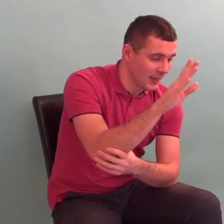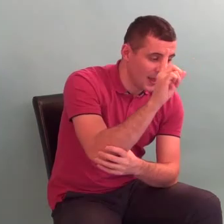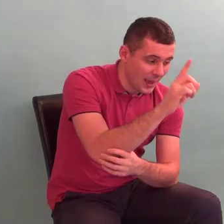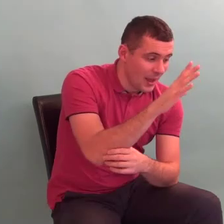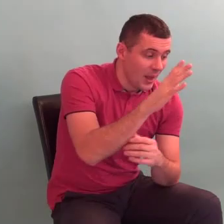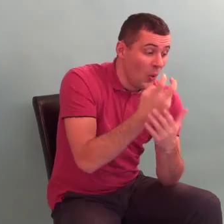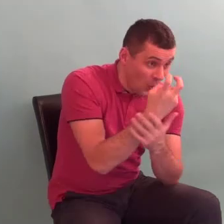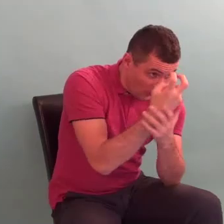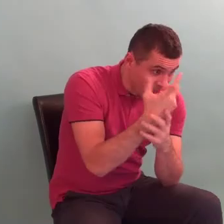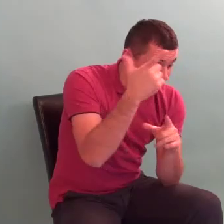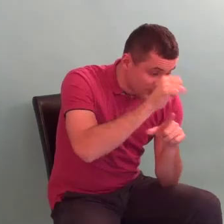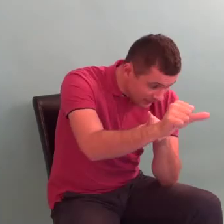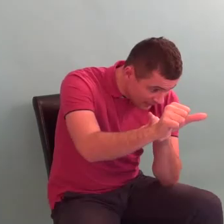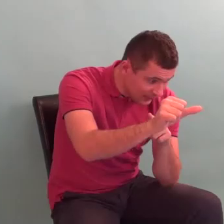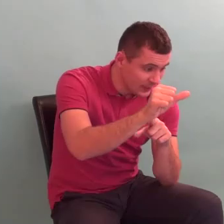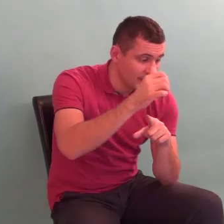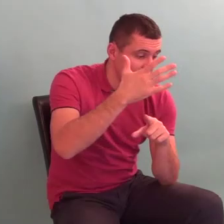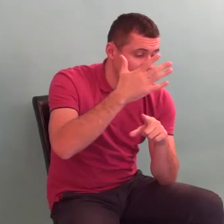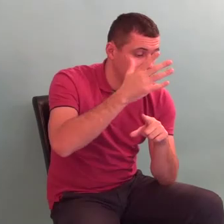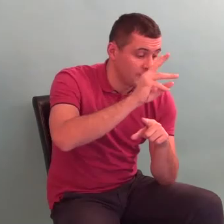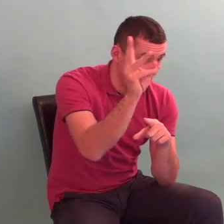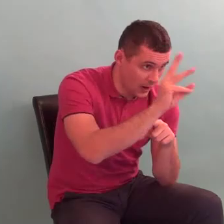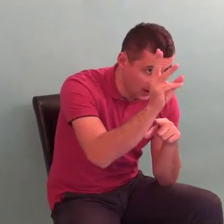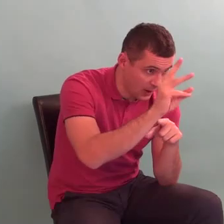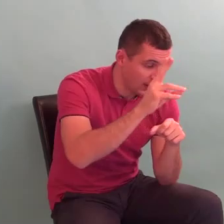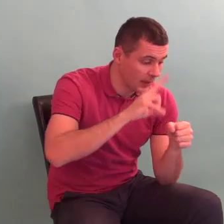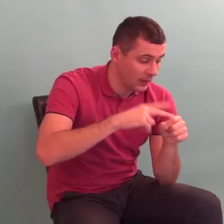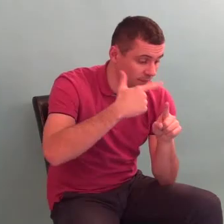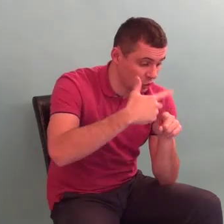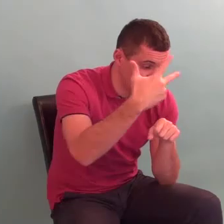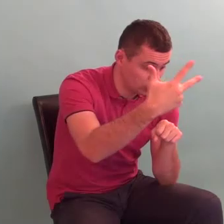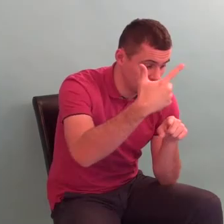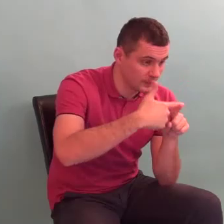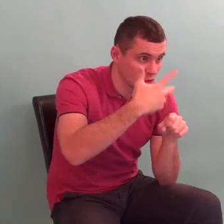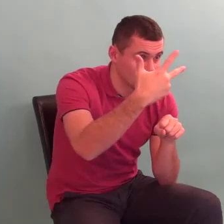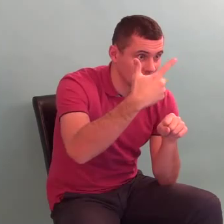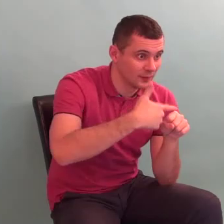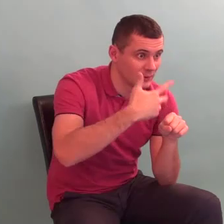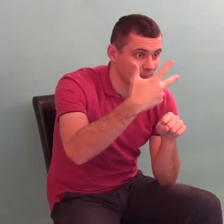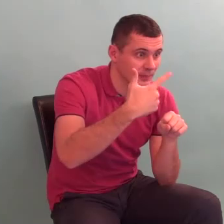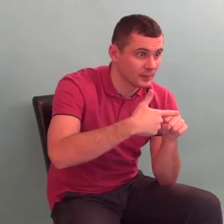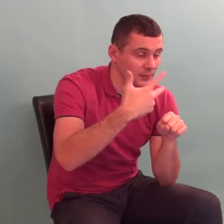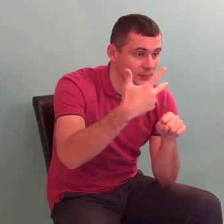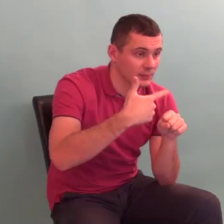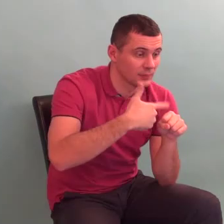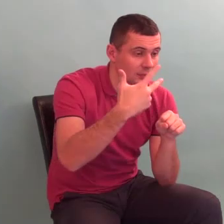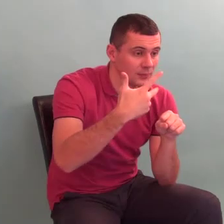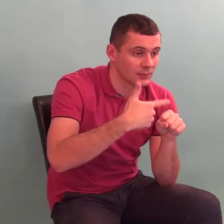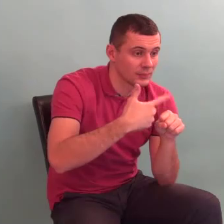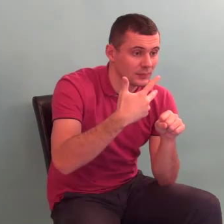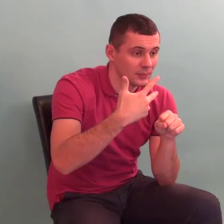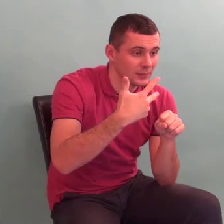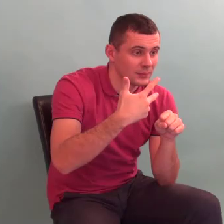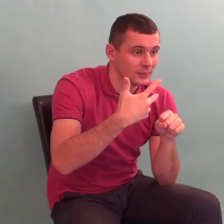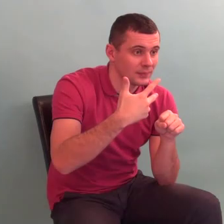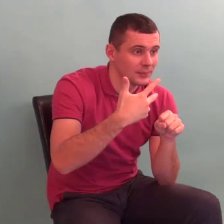Luty dwa tysiące jedenaście, wtorek, data dwudziestego trzeciego.